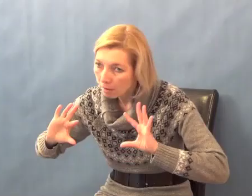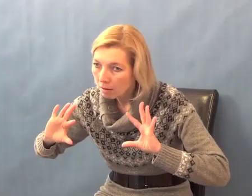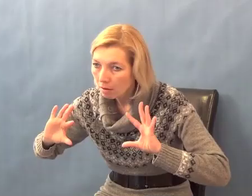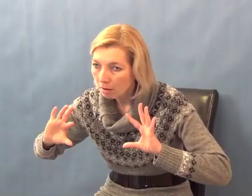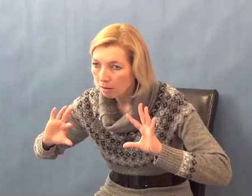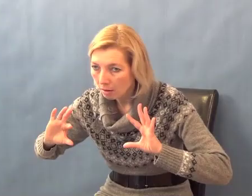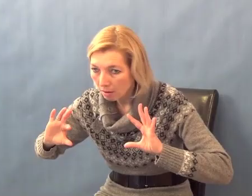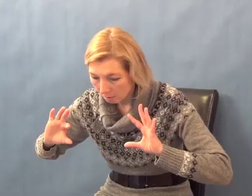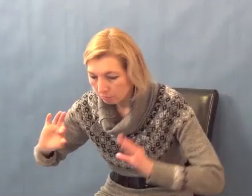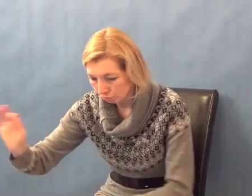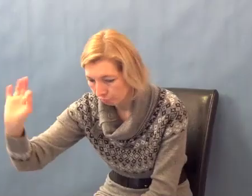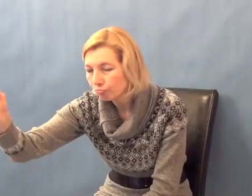Ten fragment.